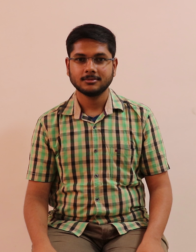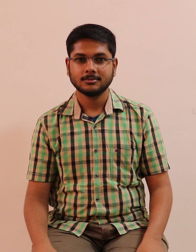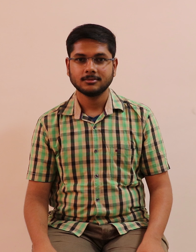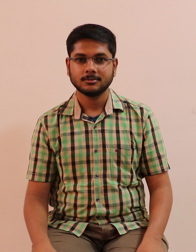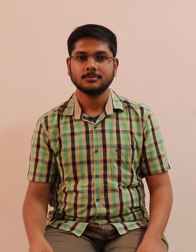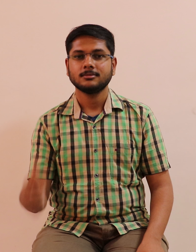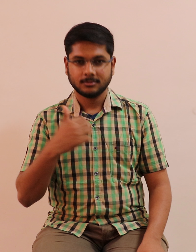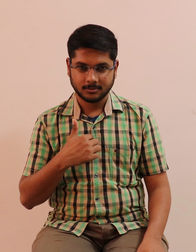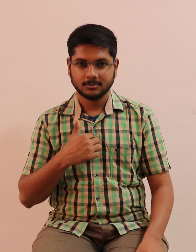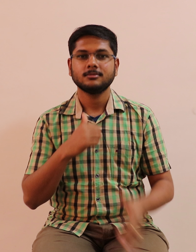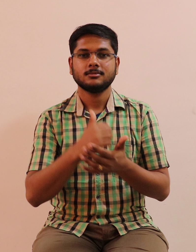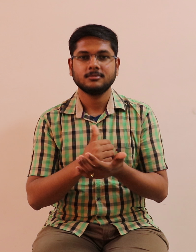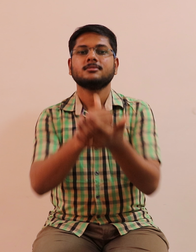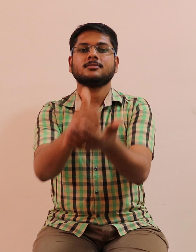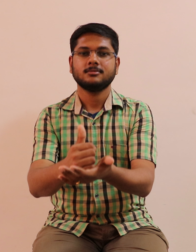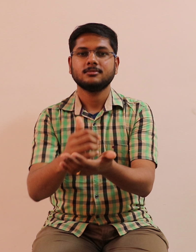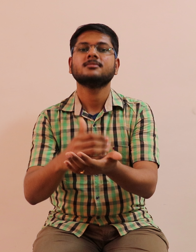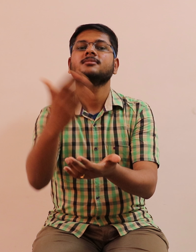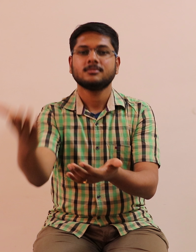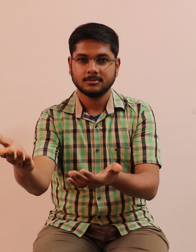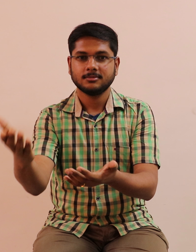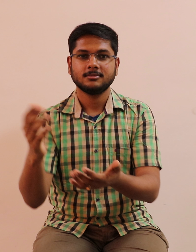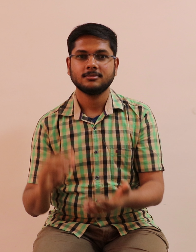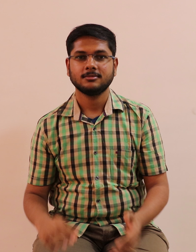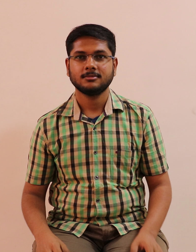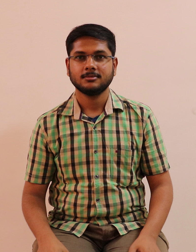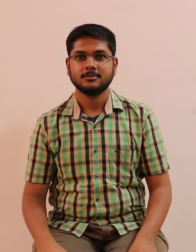can i help you